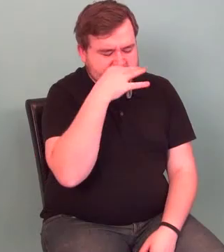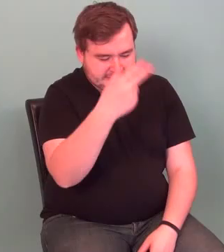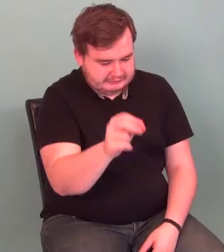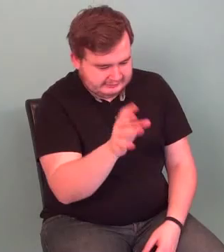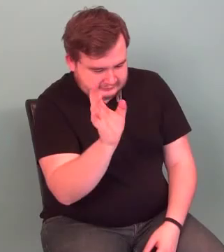Nie.